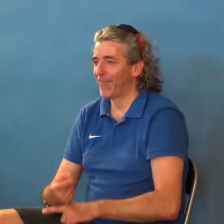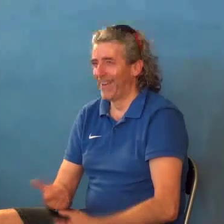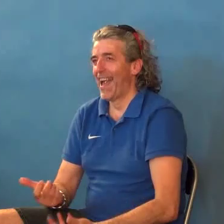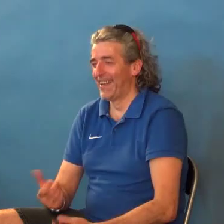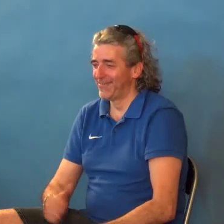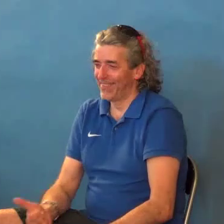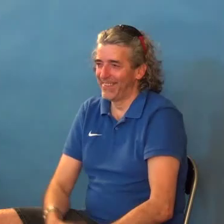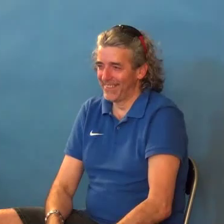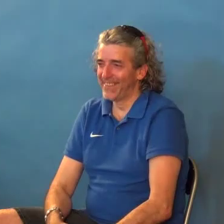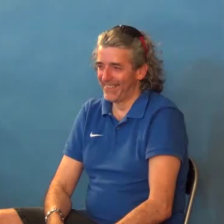Strzela wskazówką, bo jak inaczej.